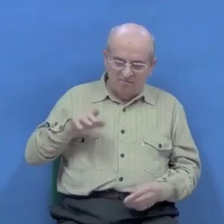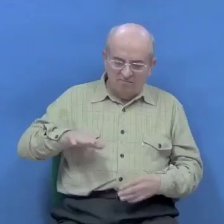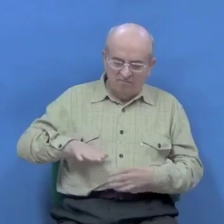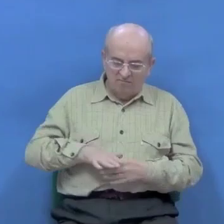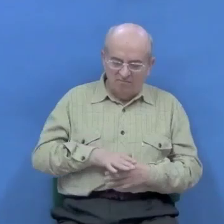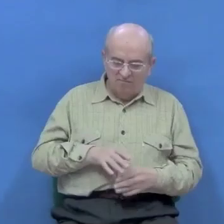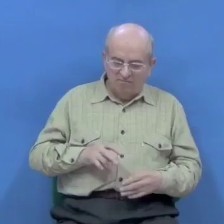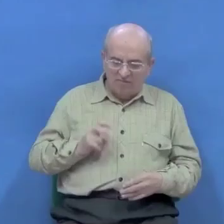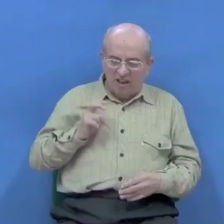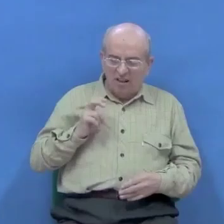Uwaga, można się poślizgnąć.